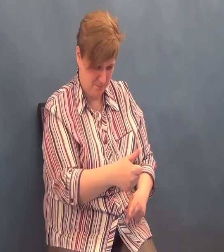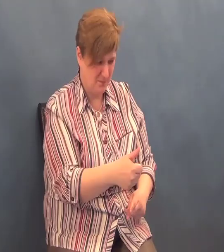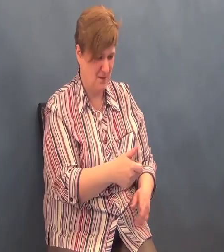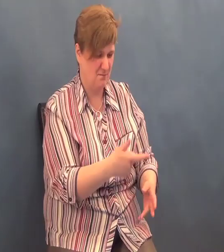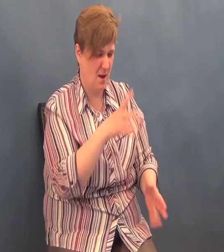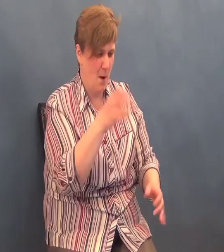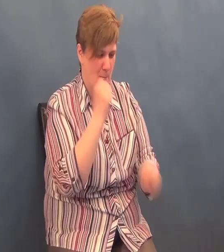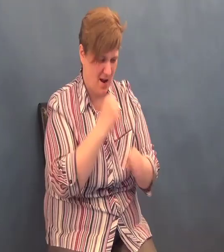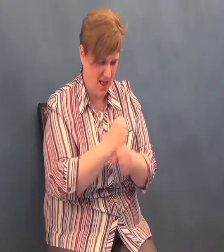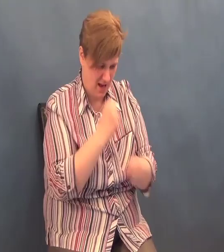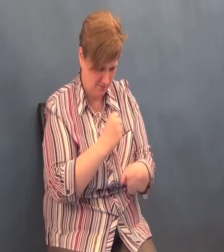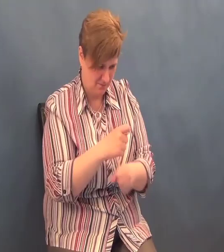Bo praca.